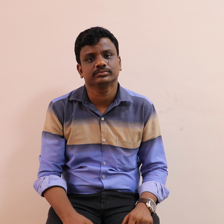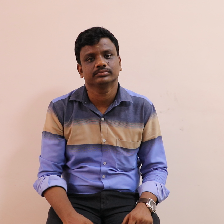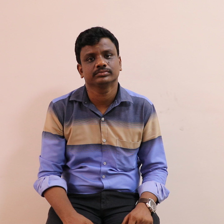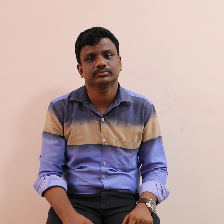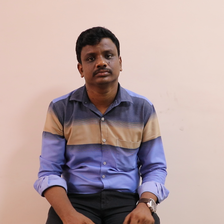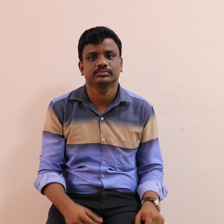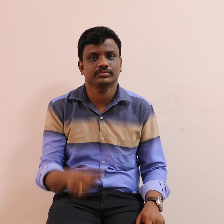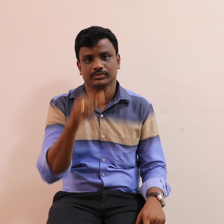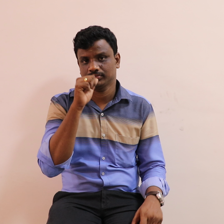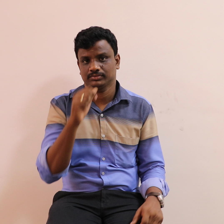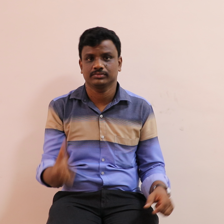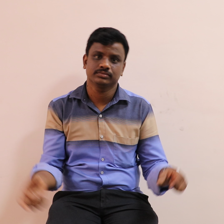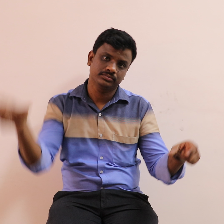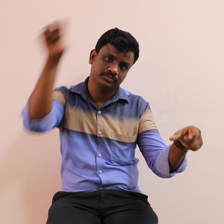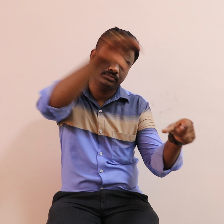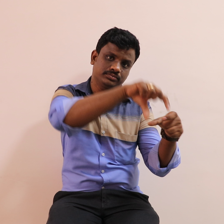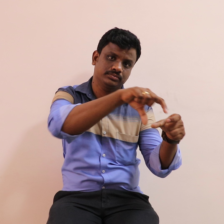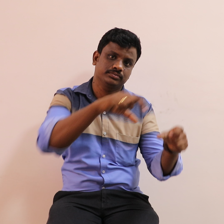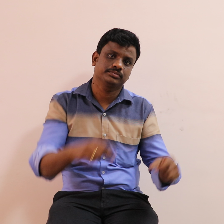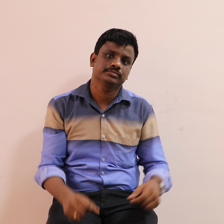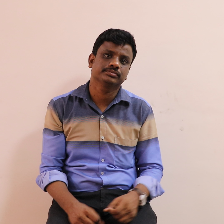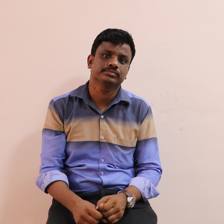pour some more water into the glass